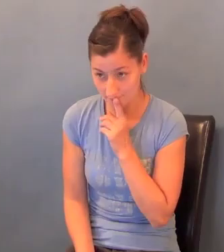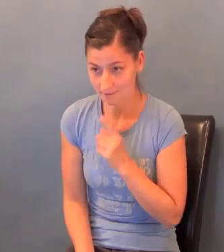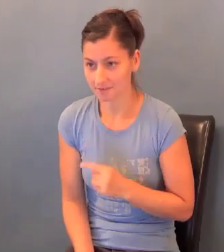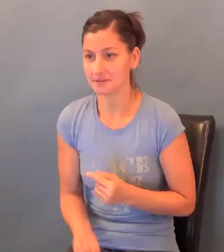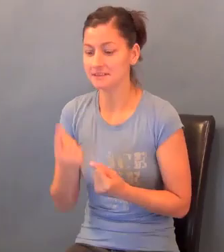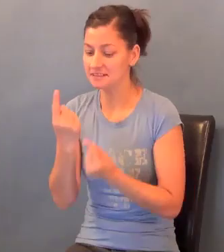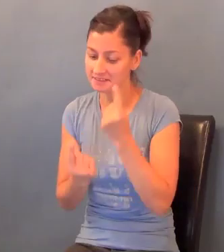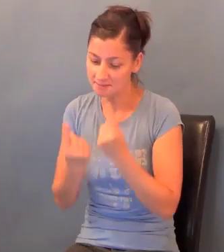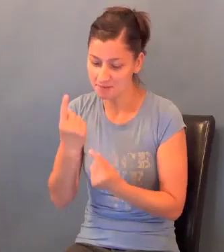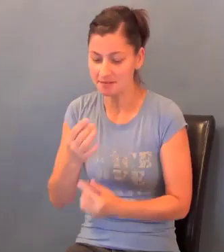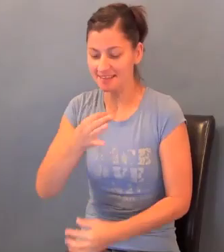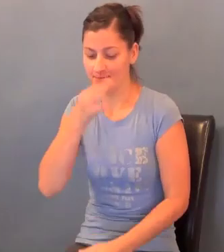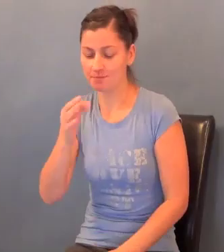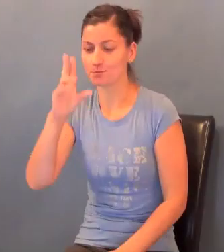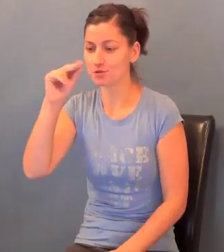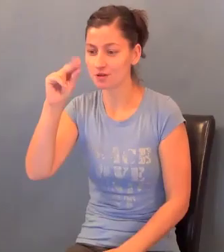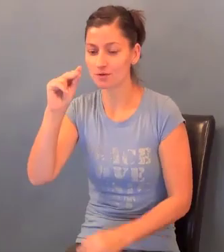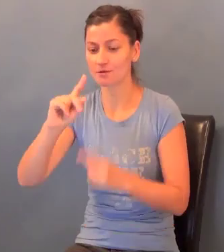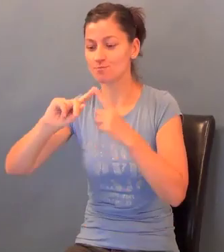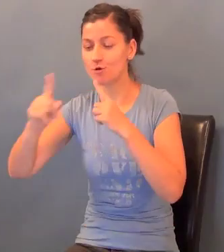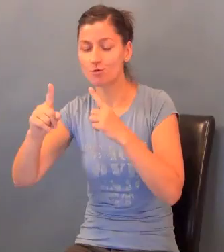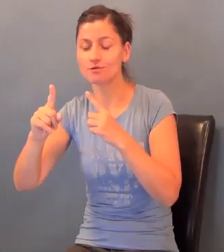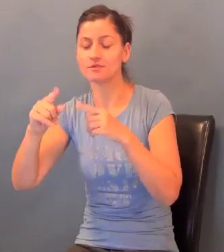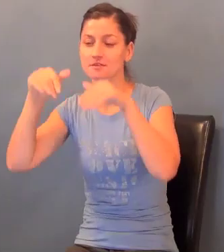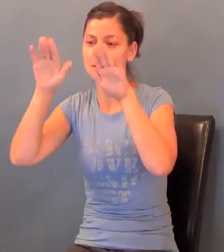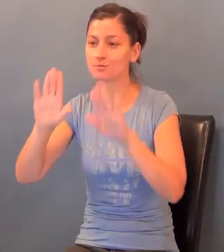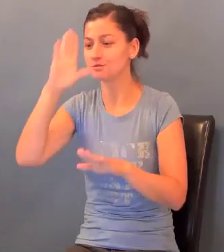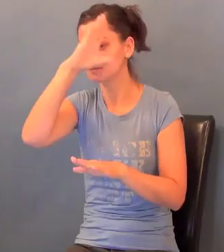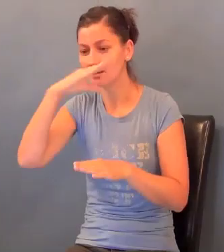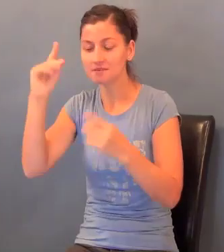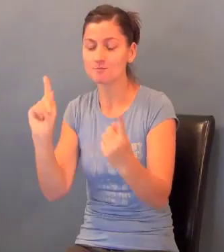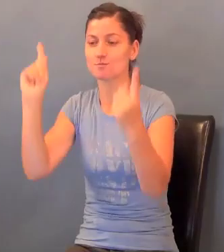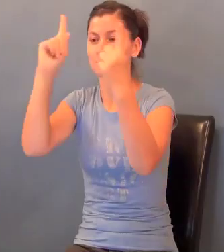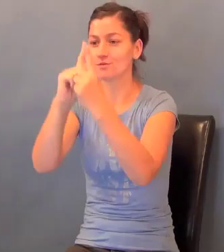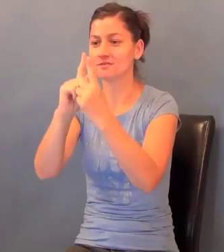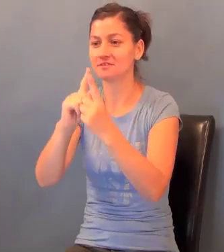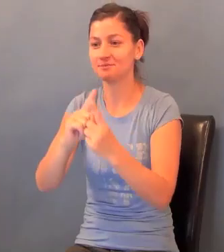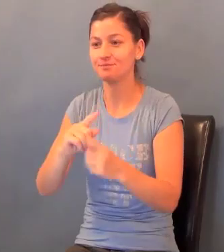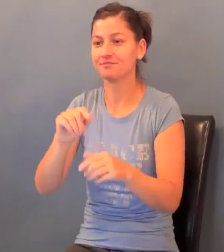Czasami lepiej spotkać się po sklepie.